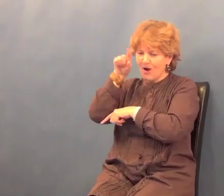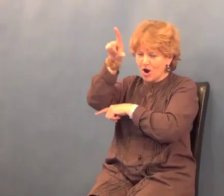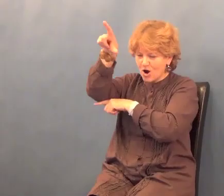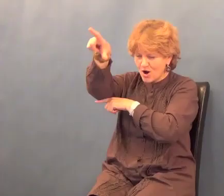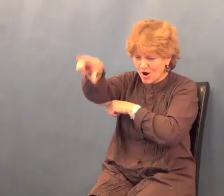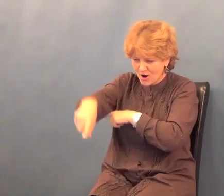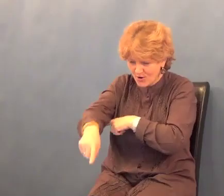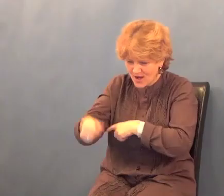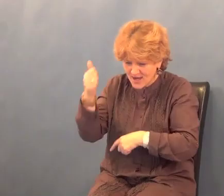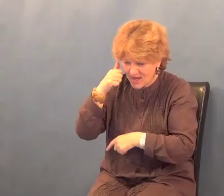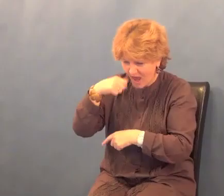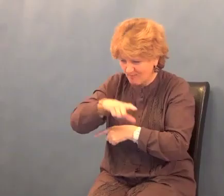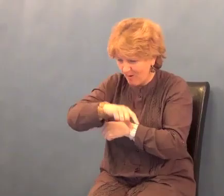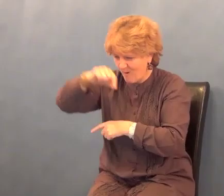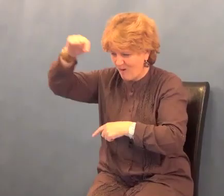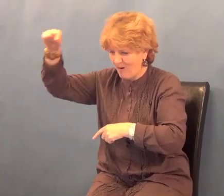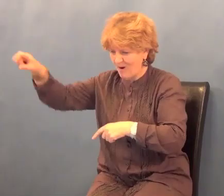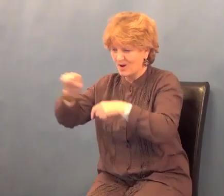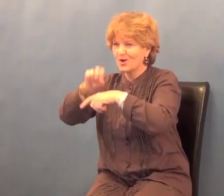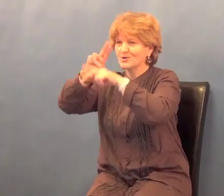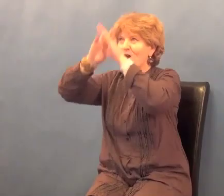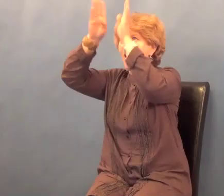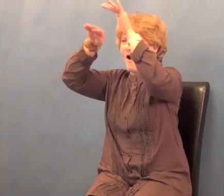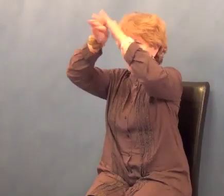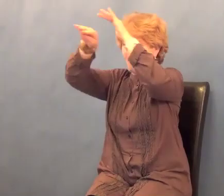Z zegara wyskakuje ptaszek, zabiera jabłka i wraca z powrotem do zegara.